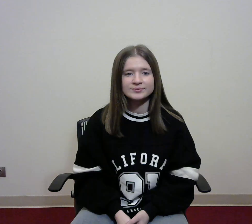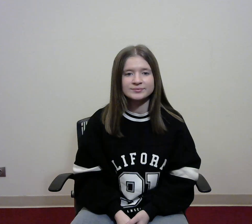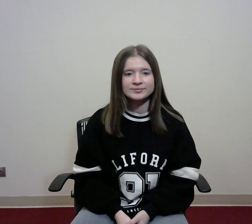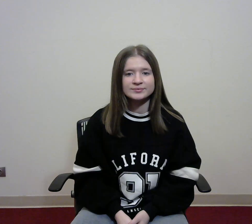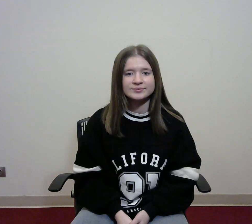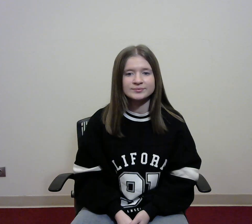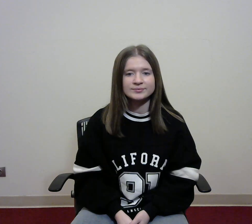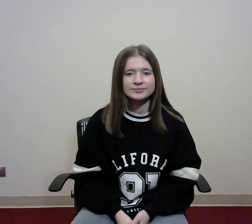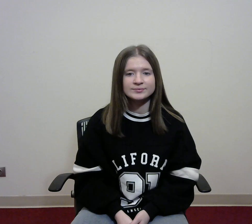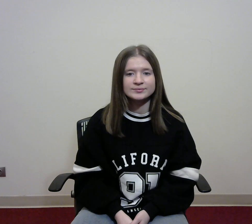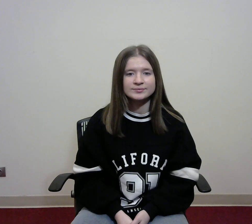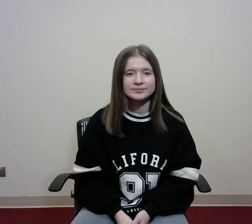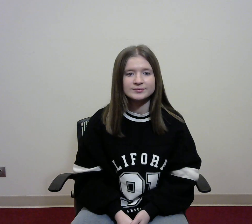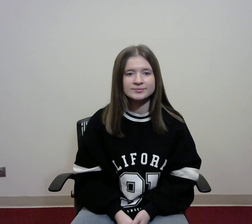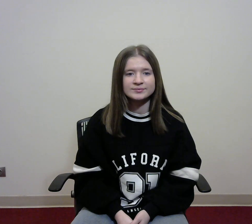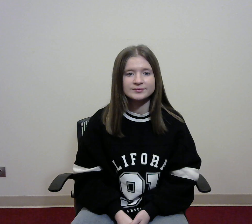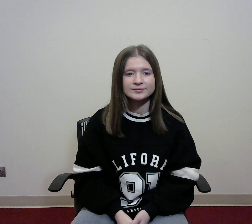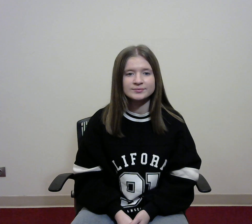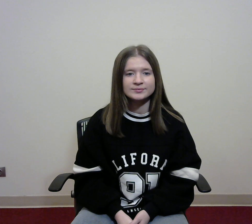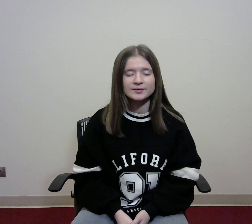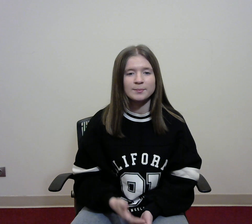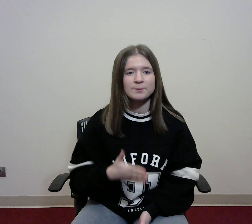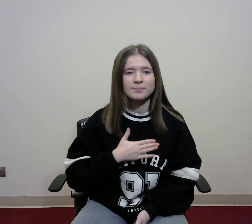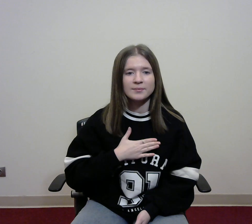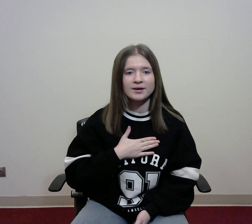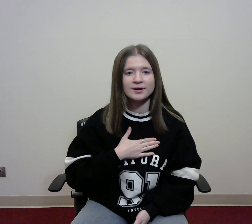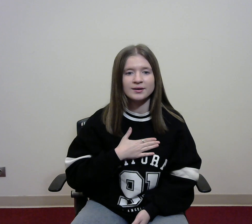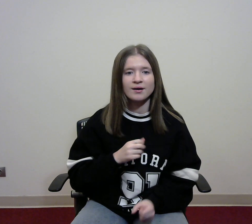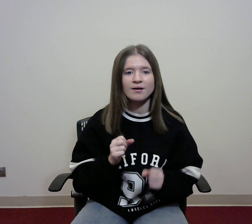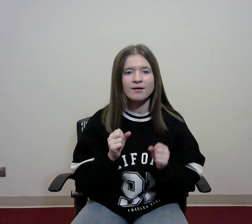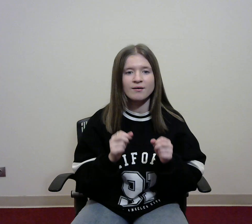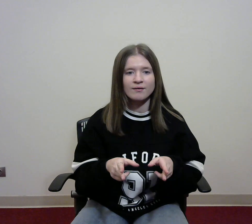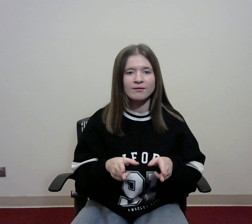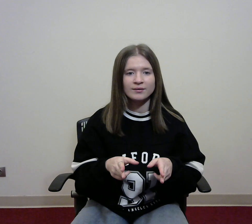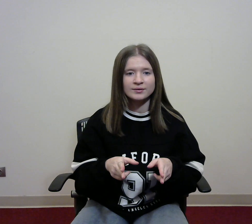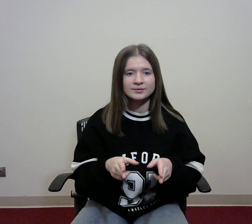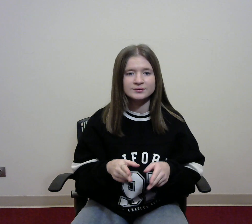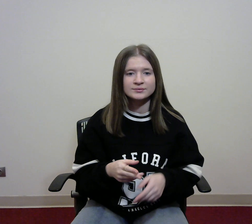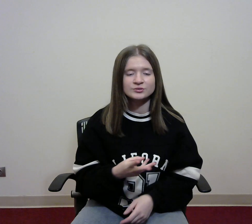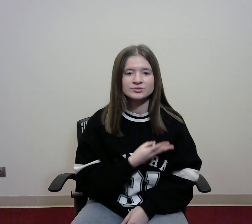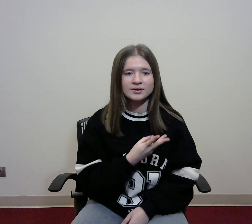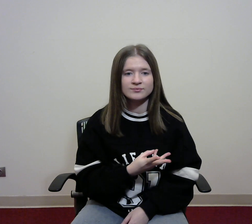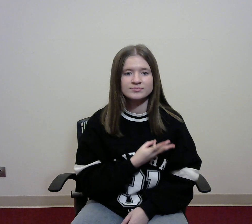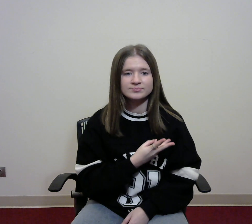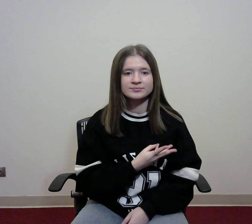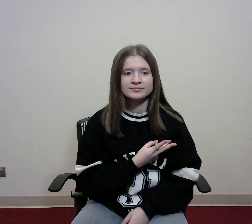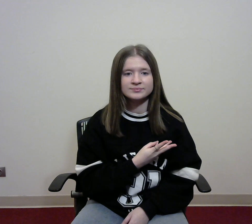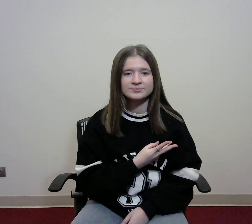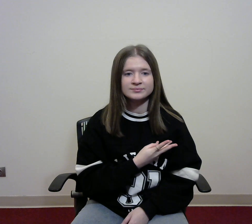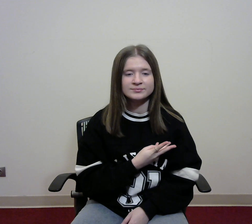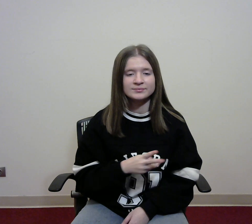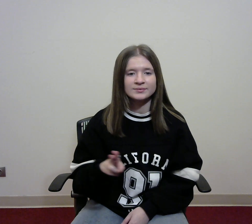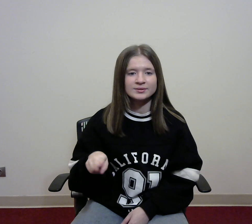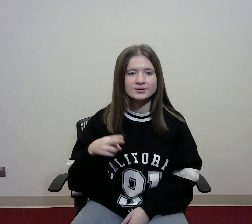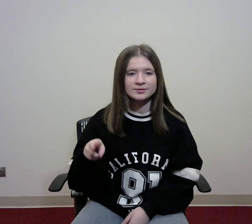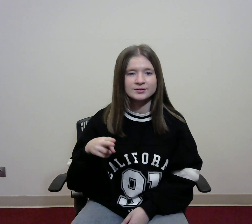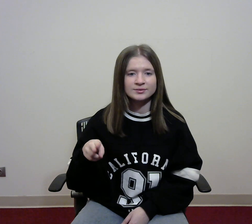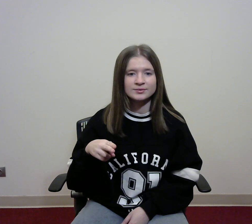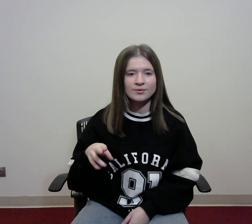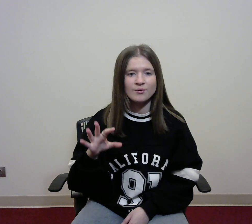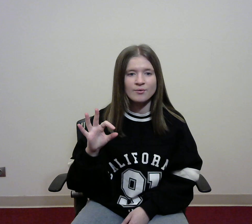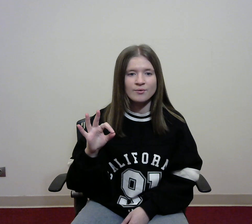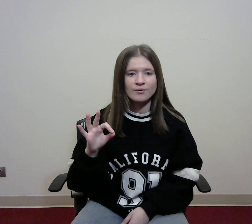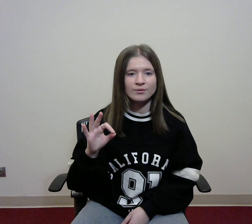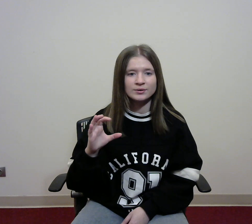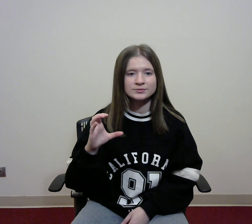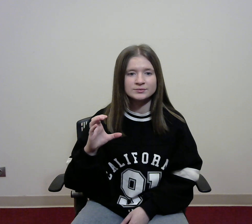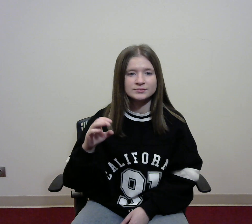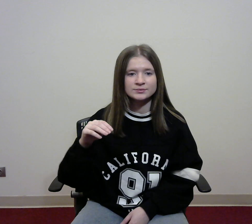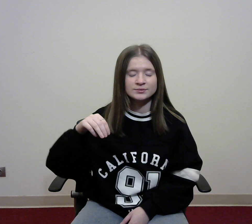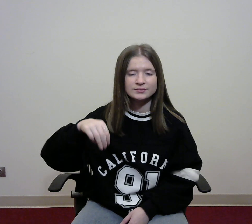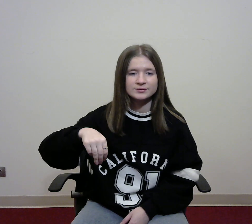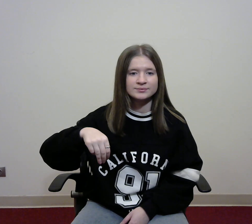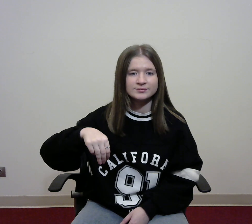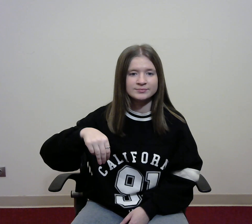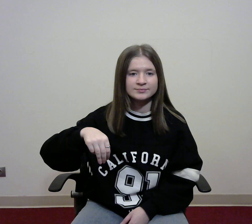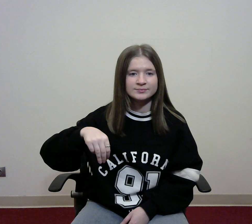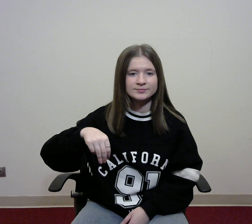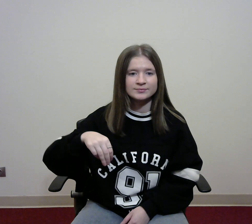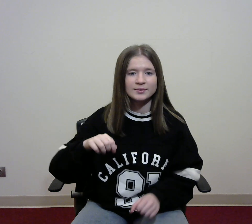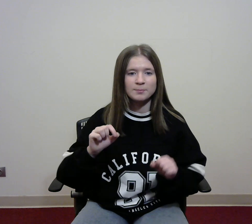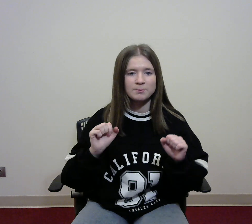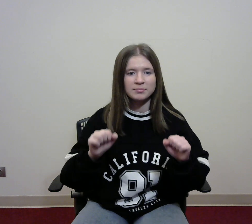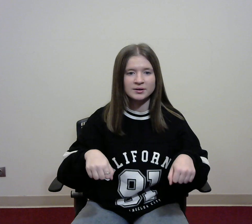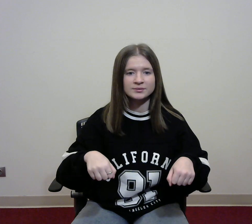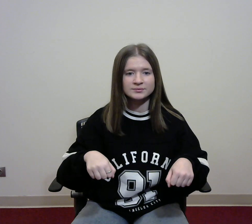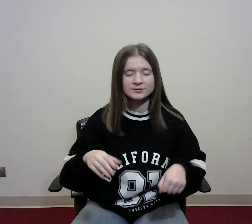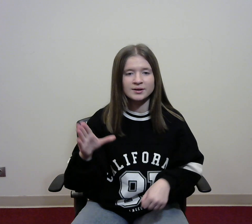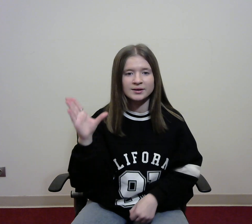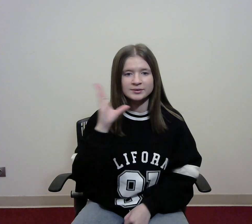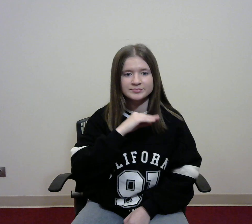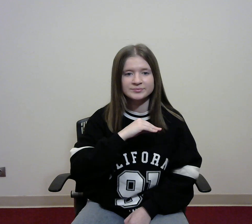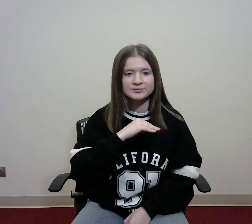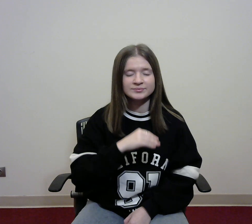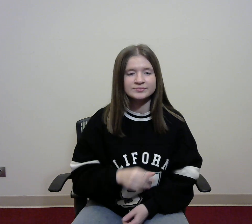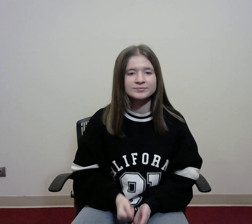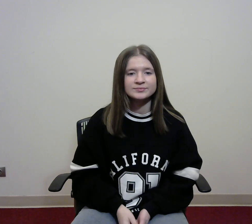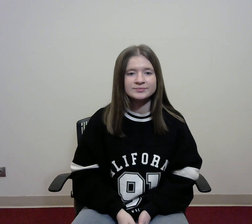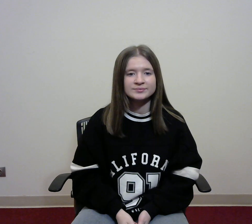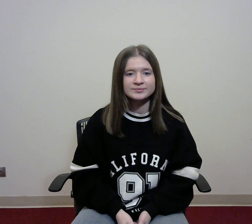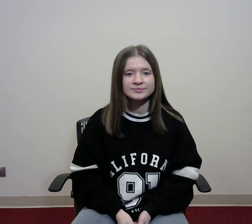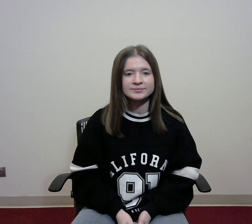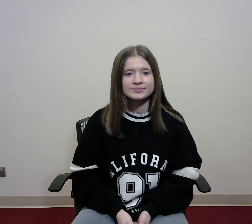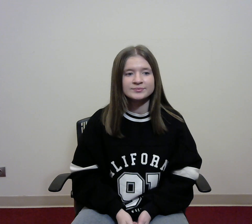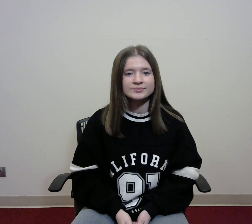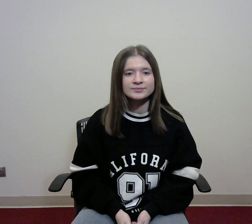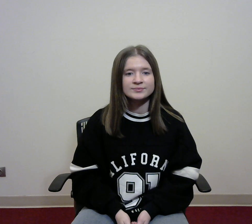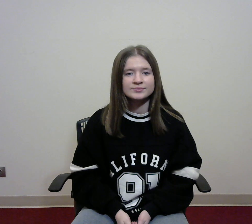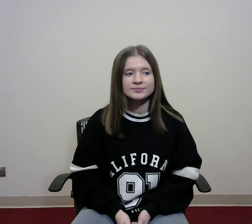Mən necə könüllü DOST ola bilərəm?